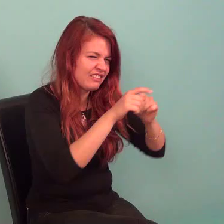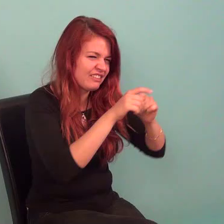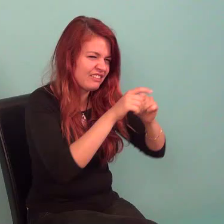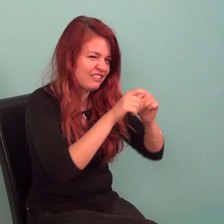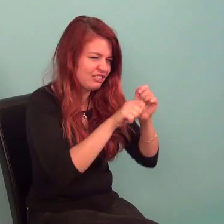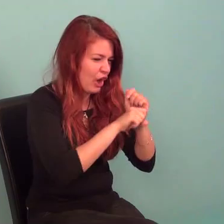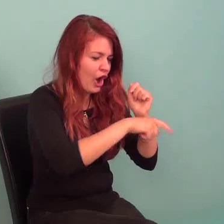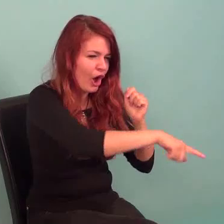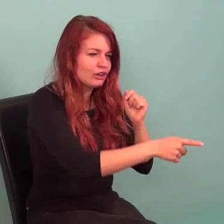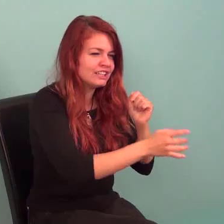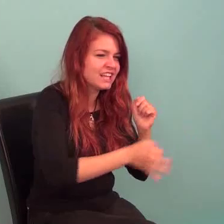Biegnie w kierunku jeziora.